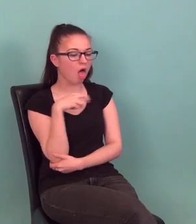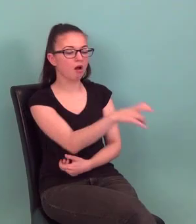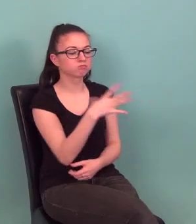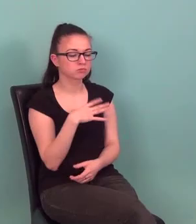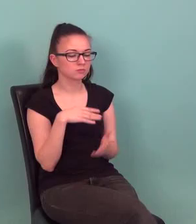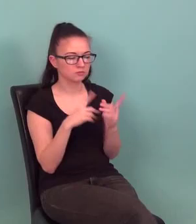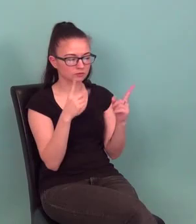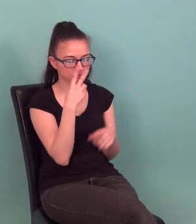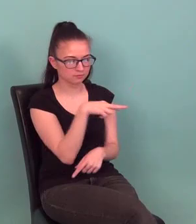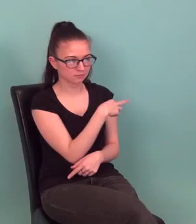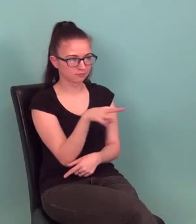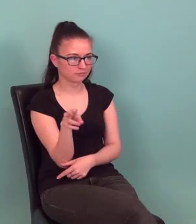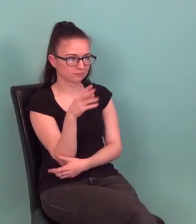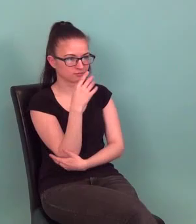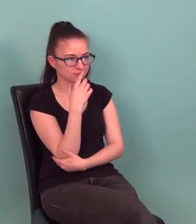Nie wolno iść bez rozglądania się.